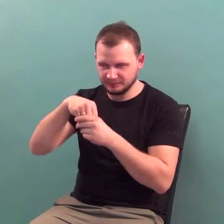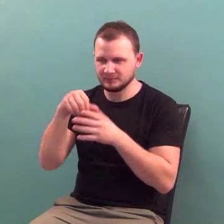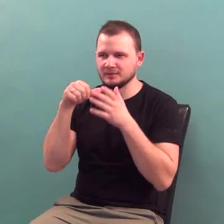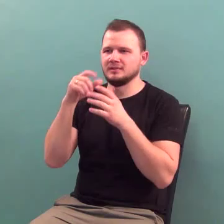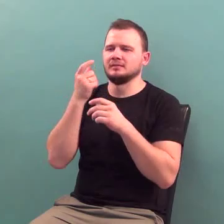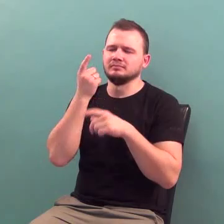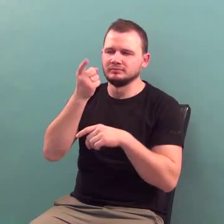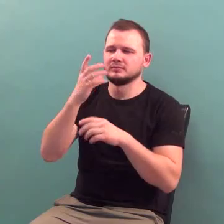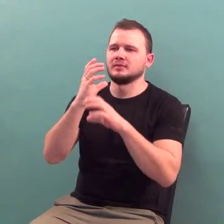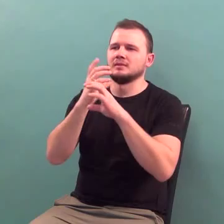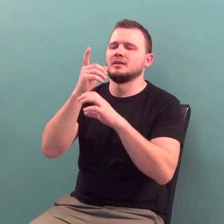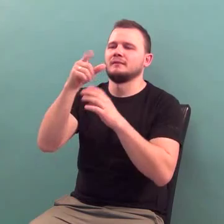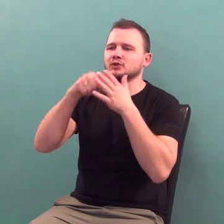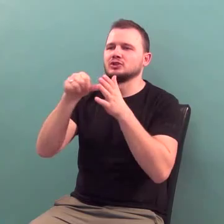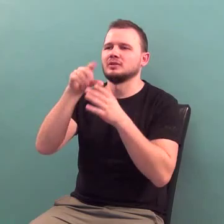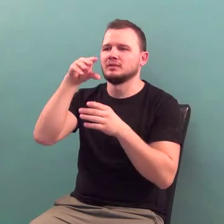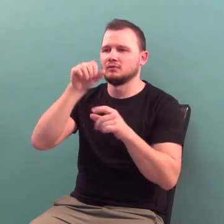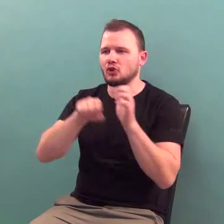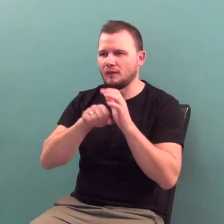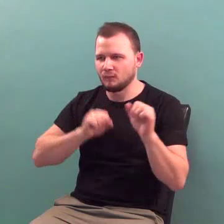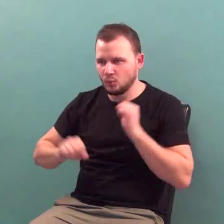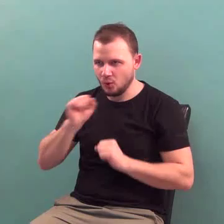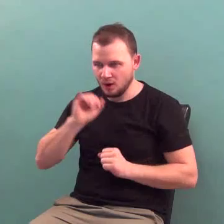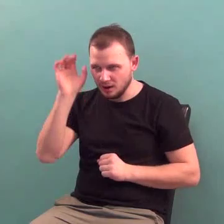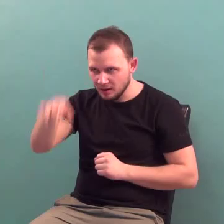Autobus jedzie daleko, na wycieczkę do Włoch.